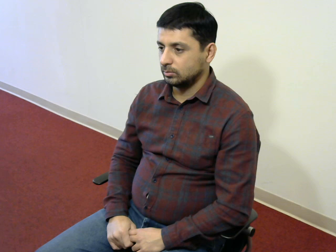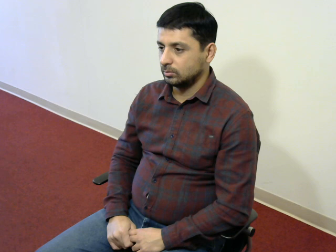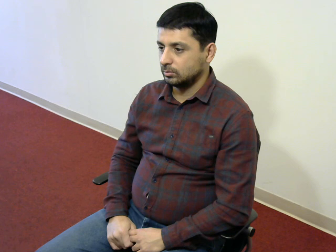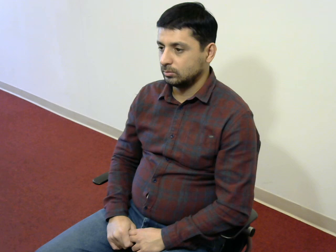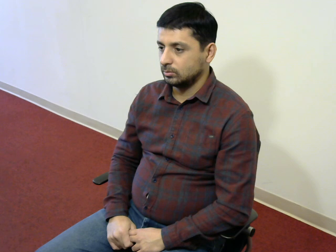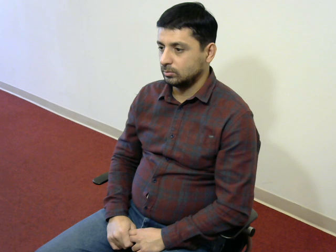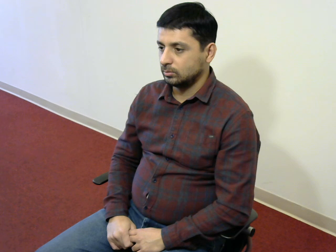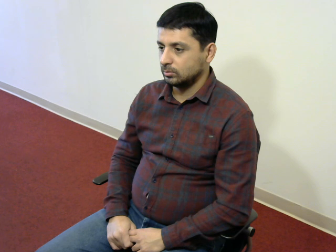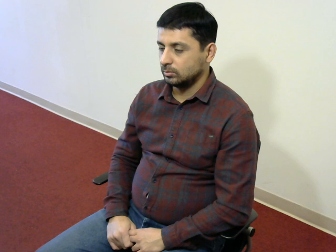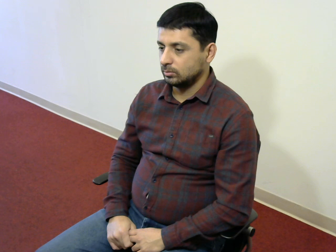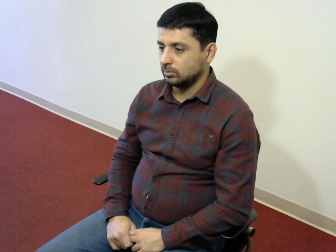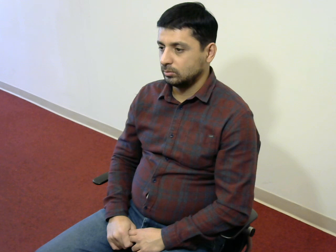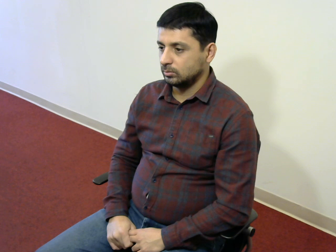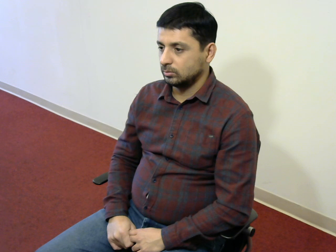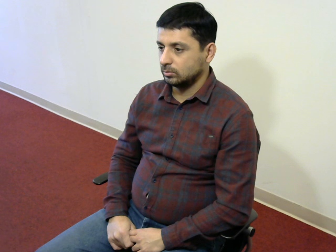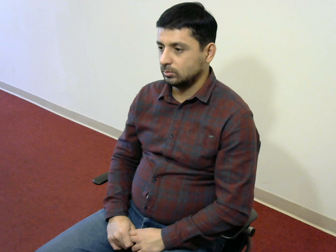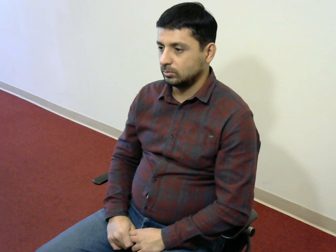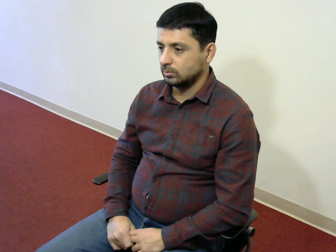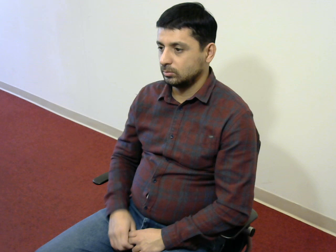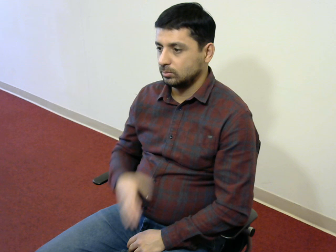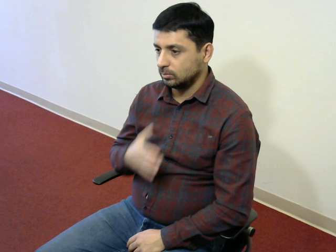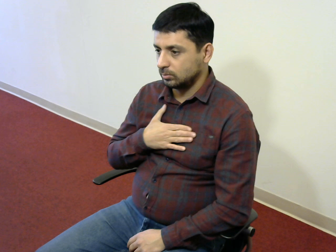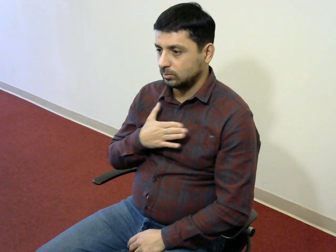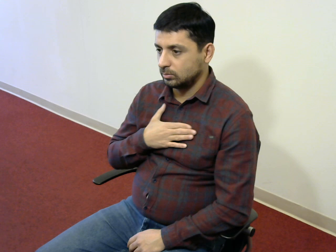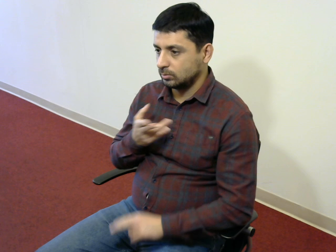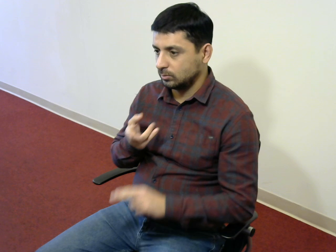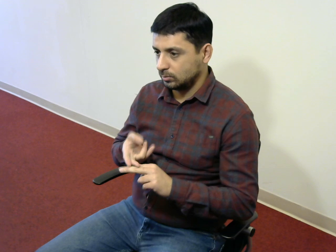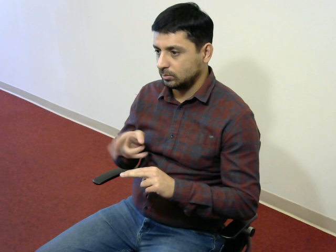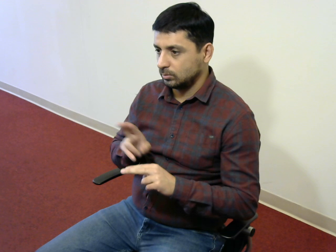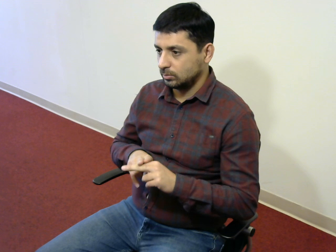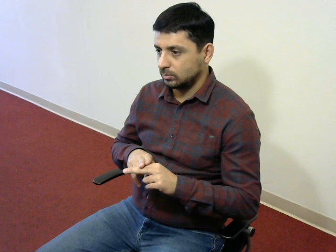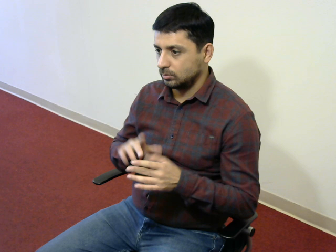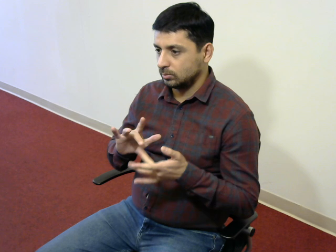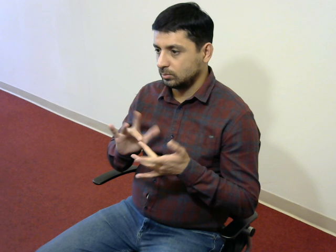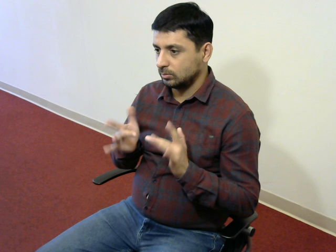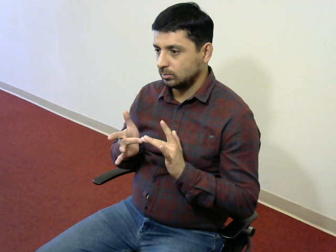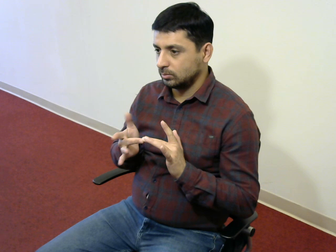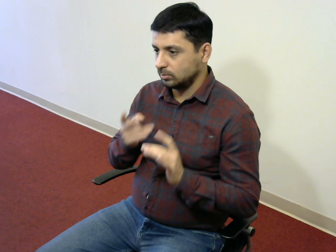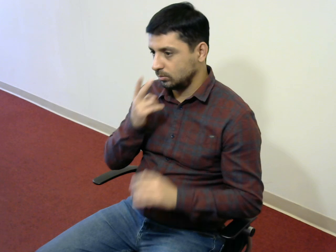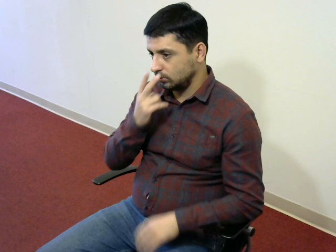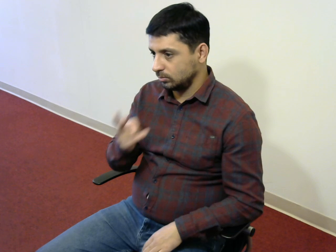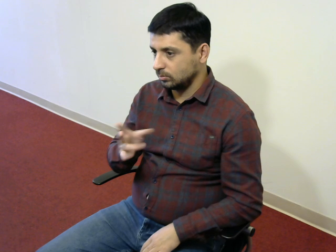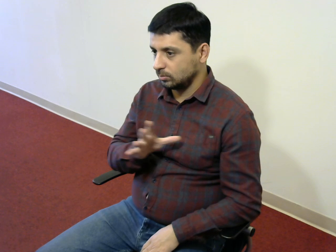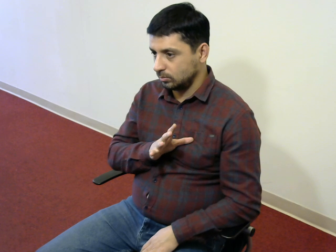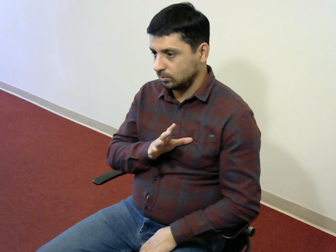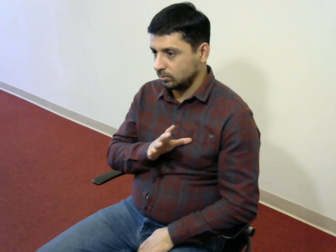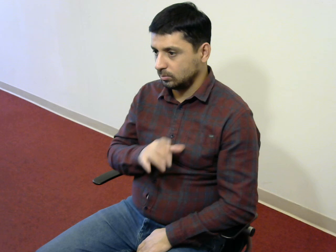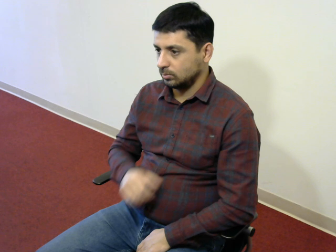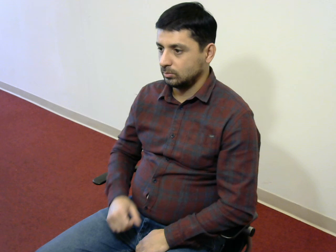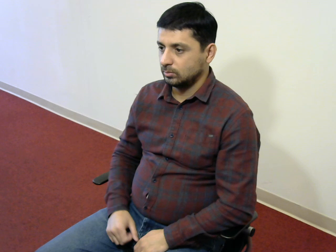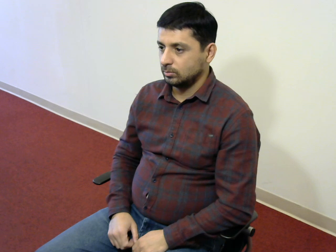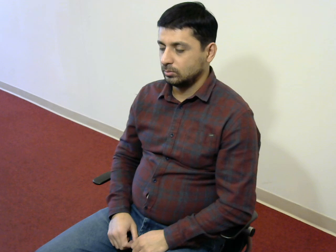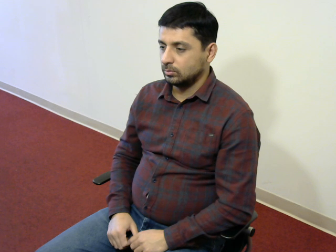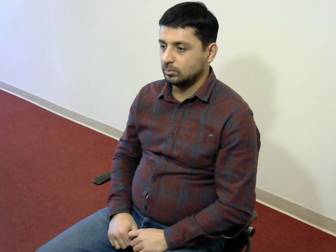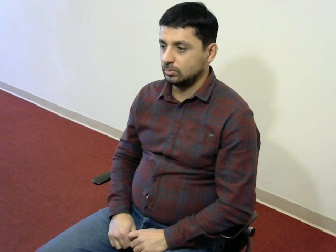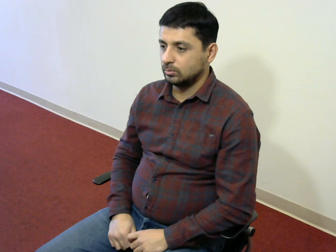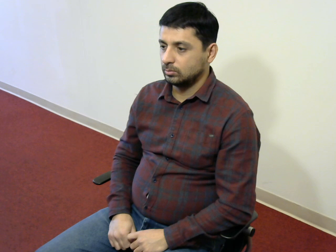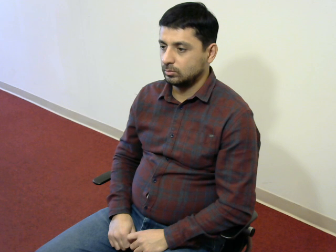Mən bunu internetdə görmüşəm